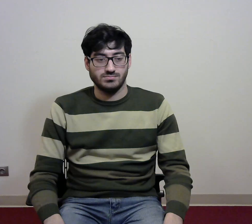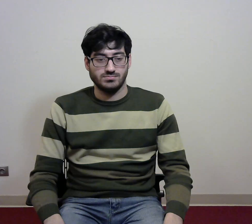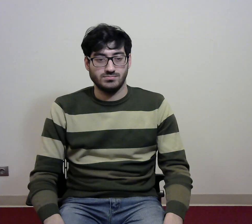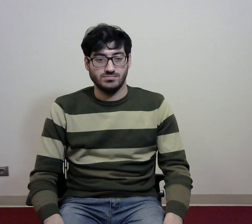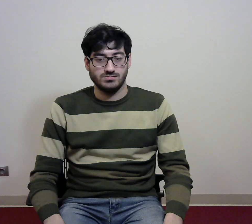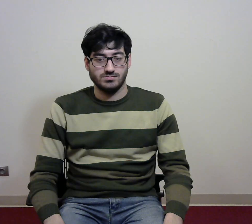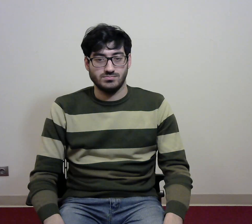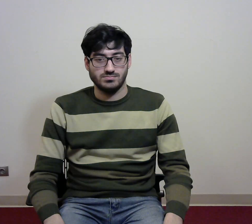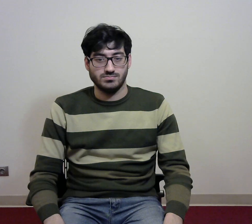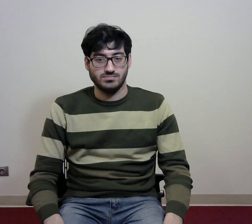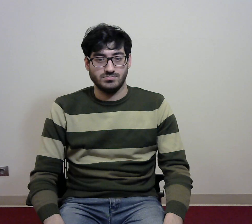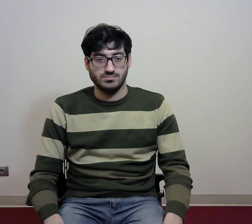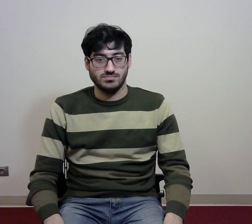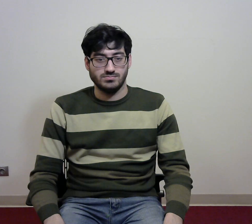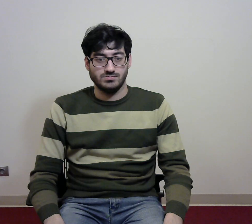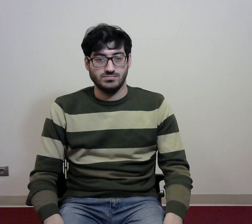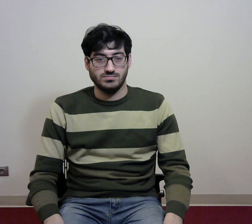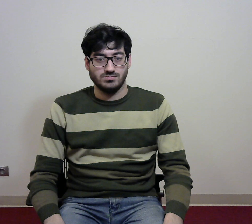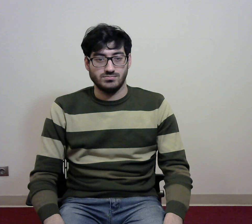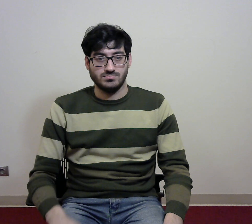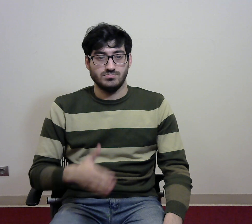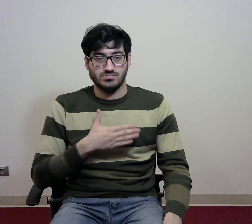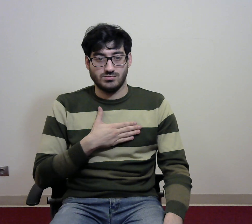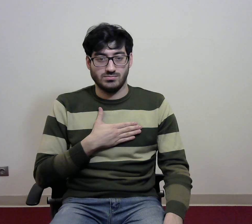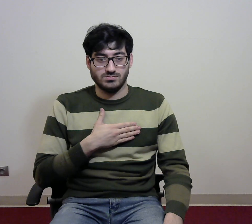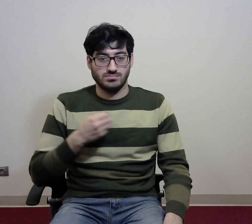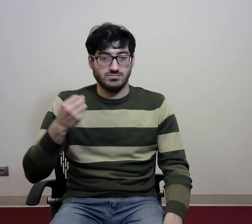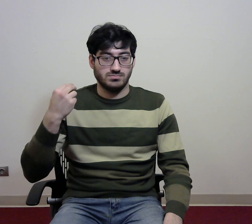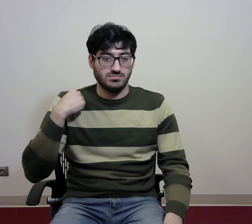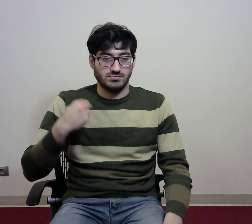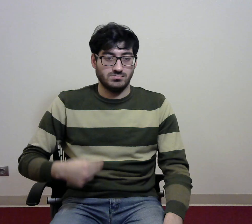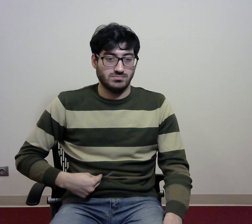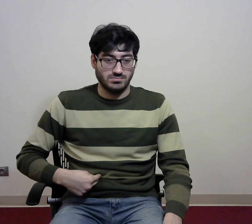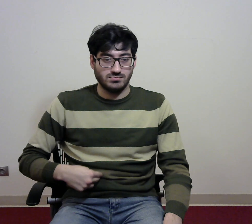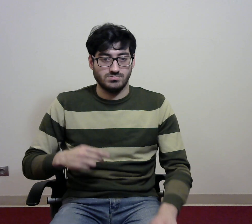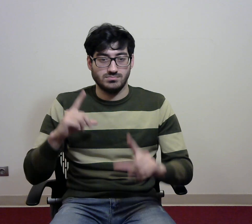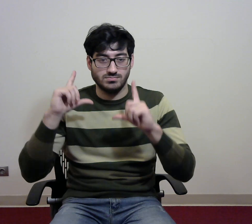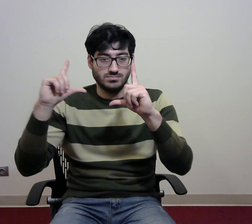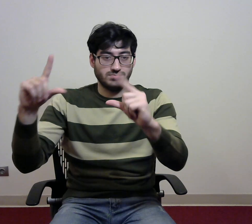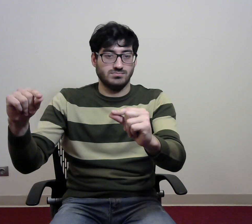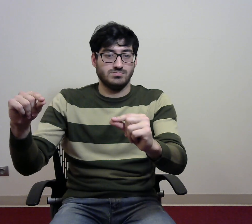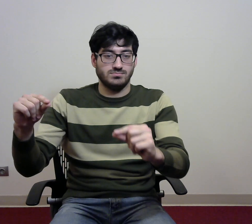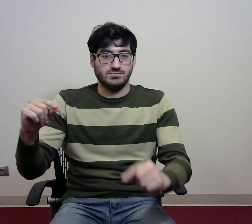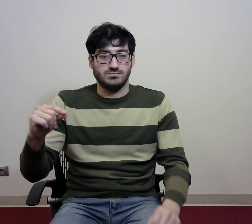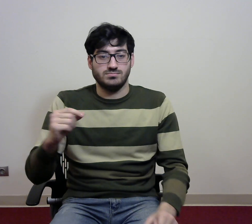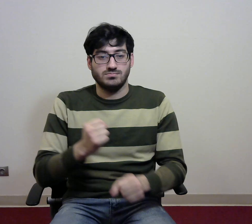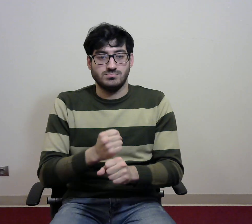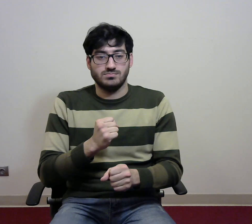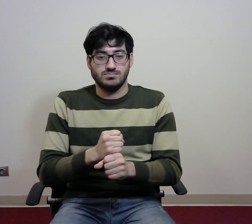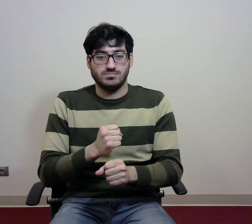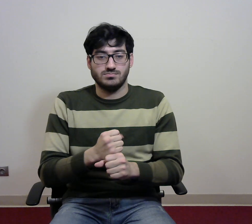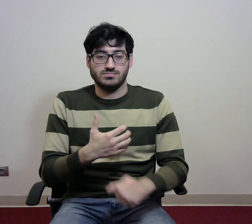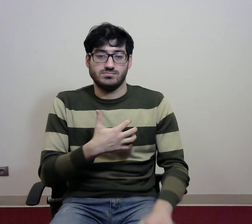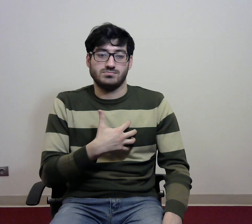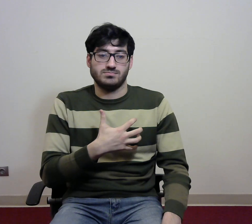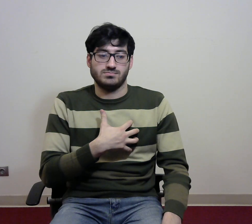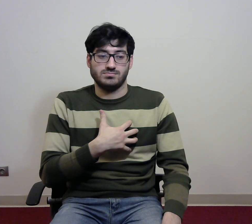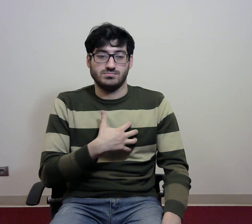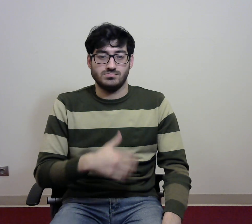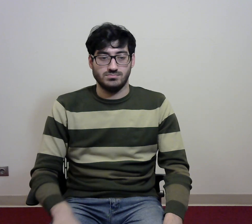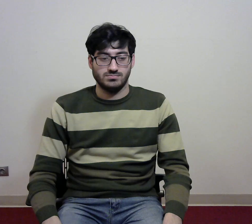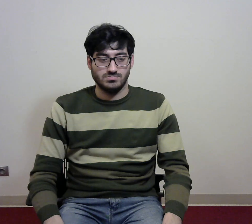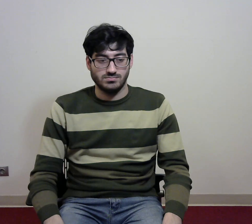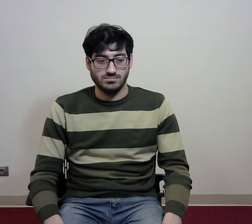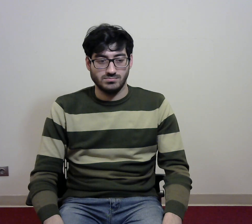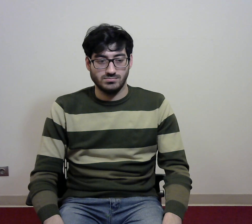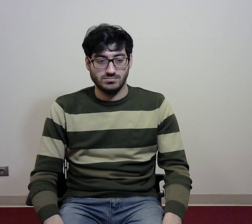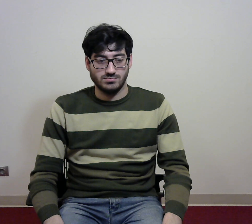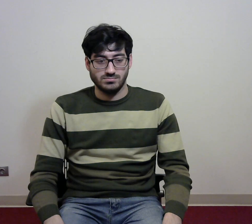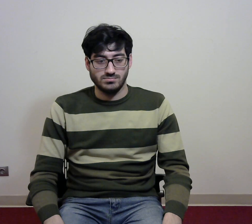Mən Fransaya səyahet etmək istəyirəm